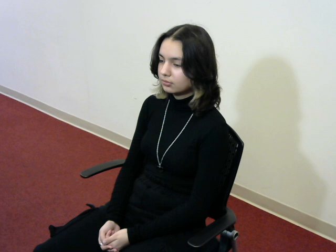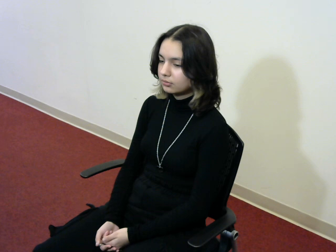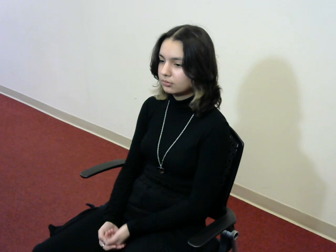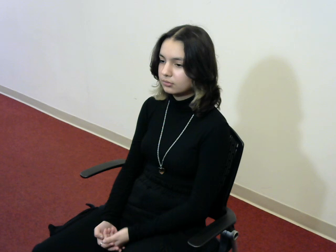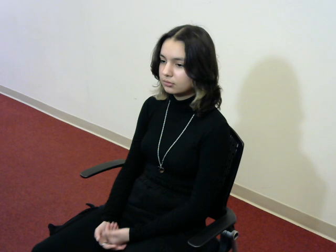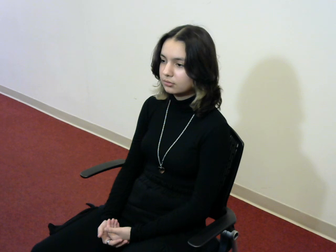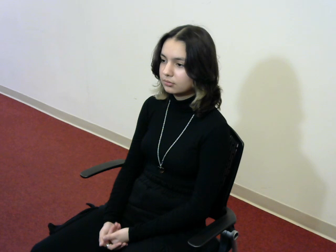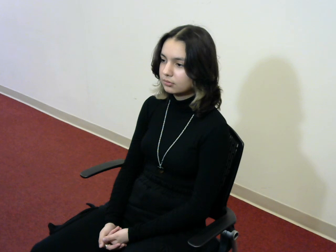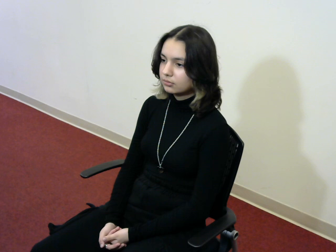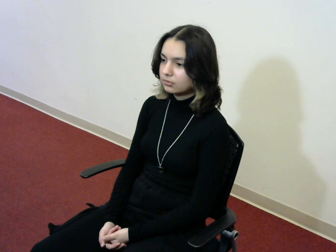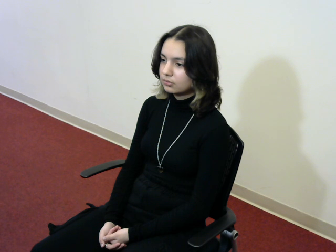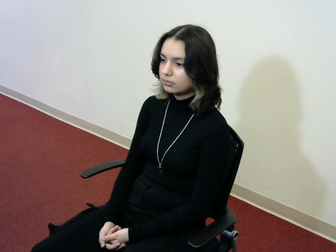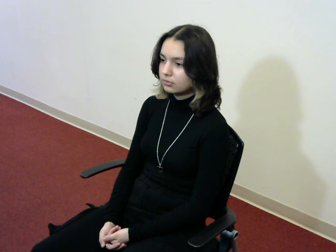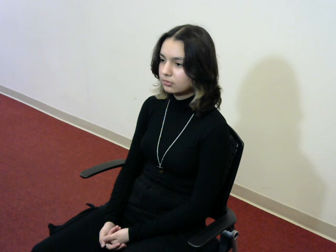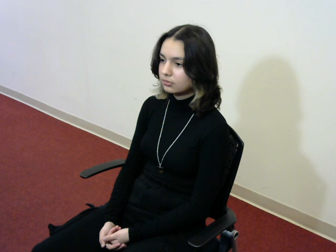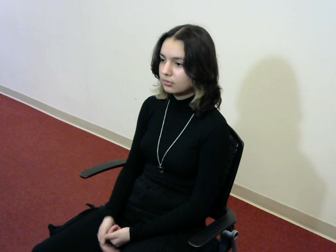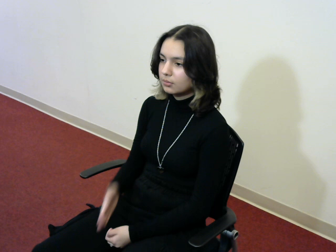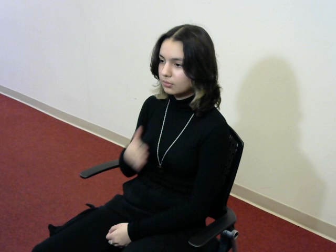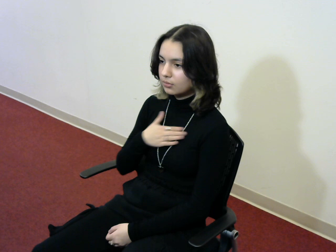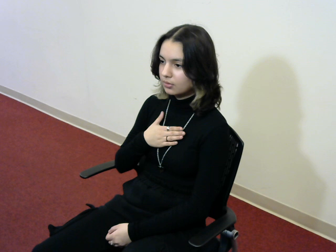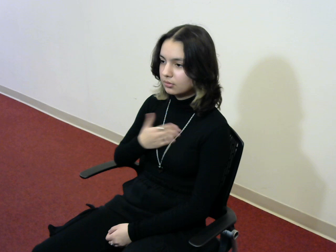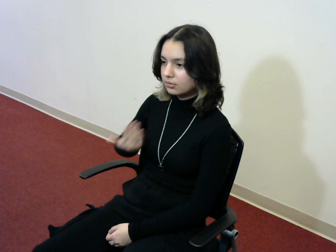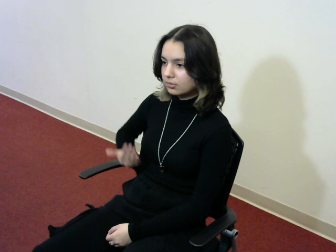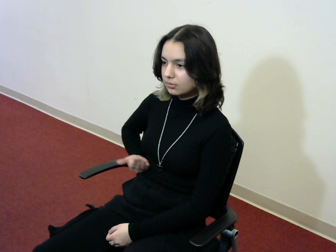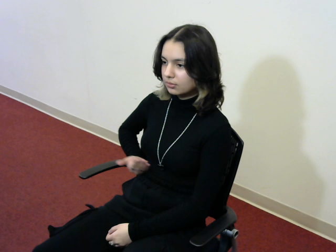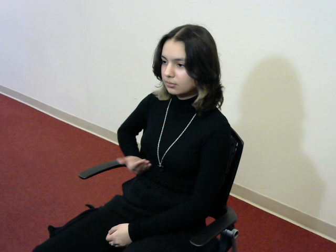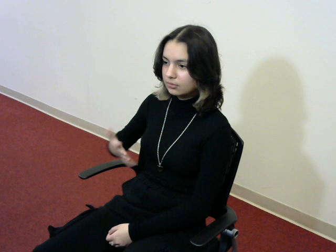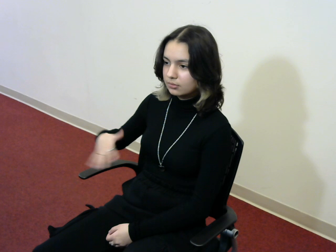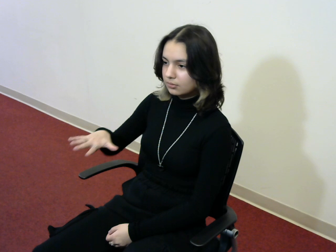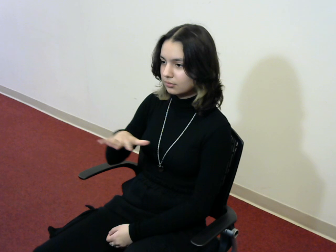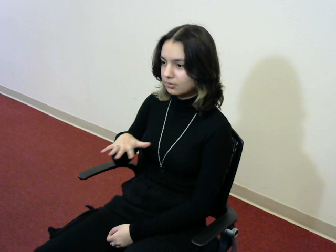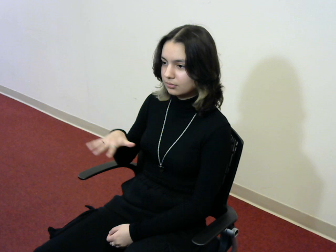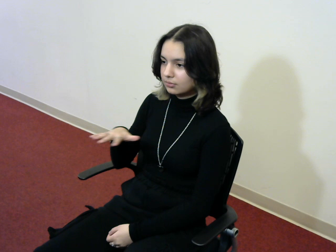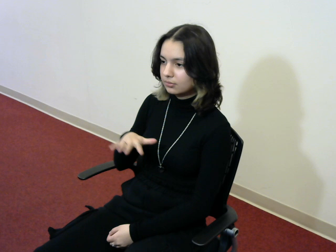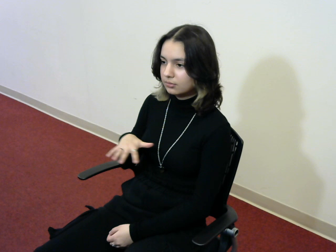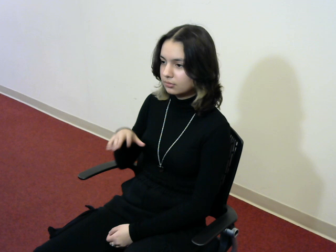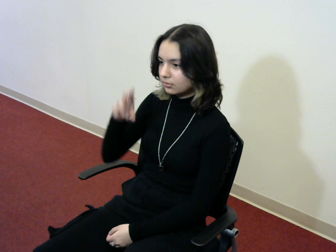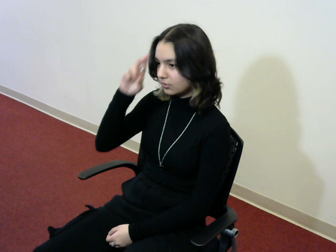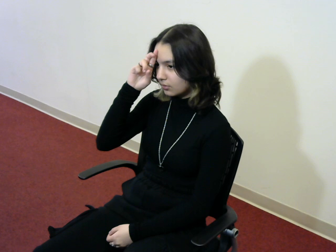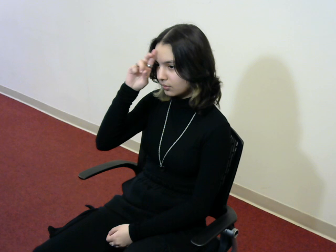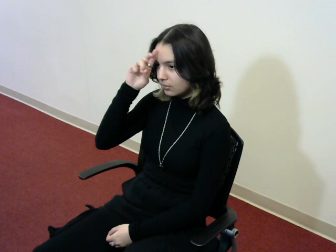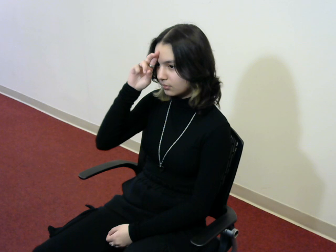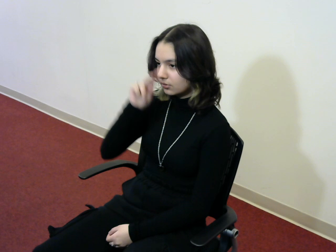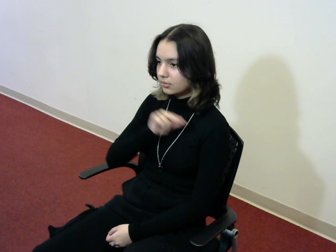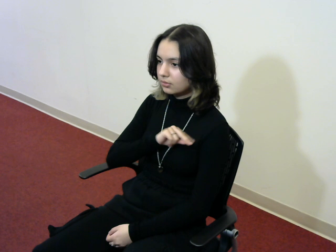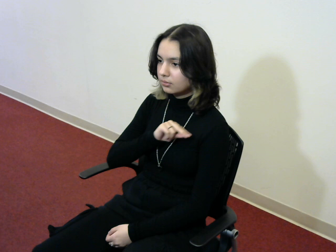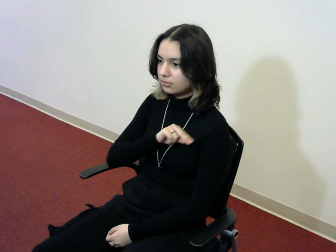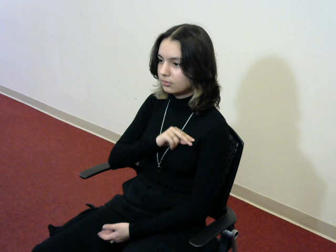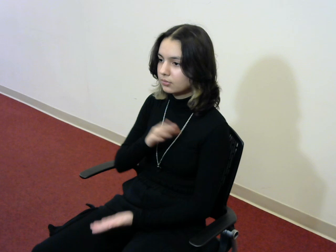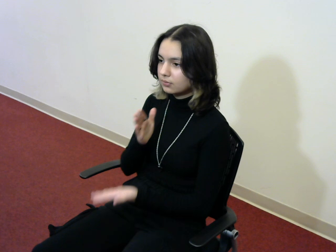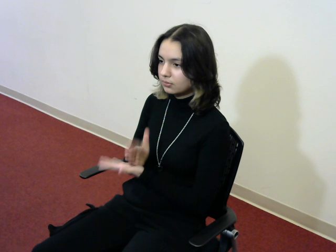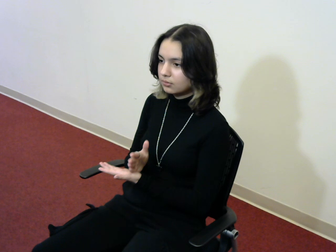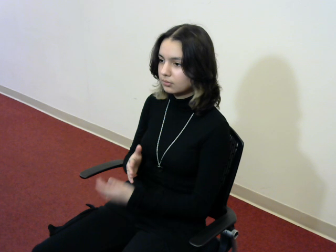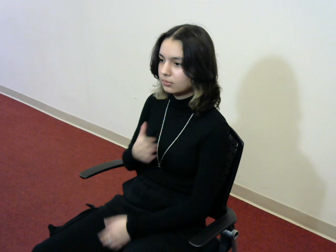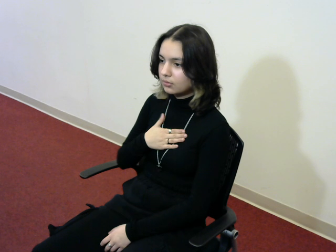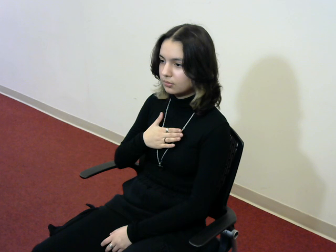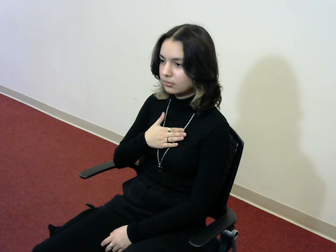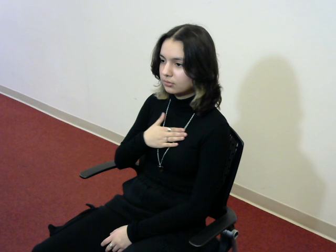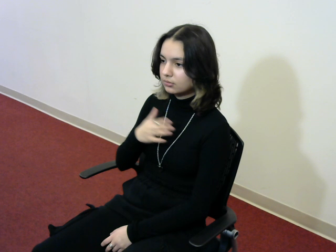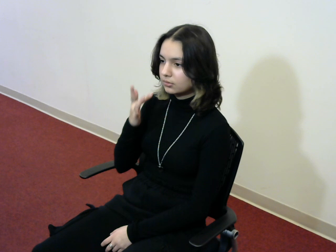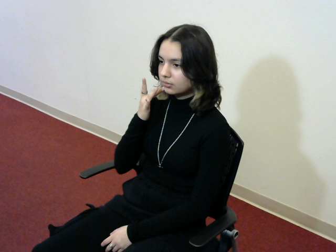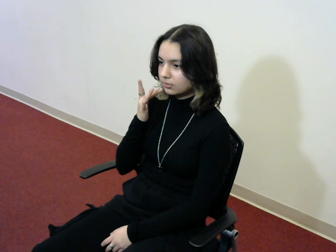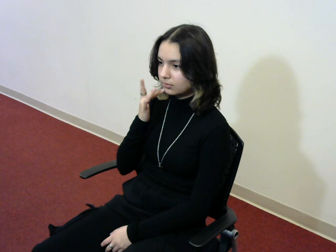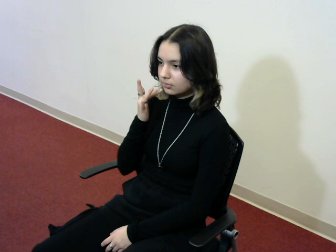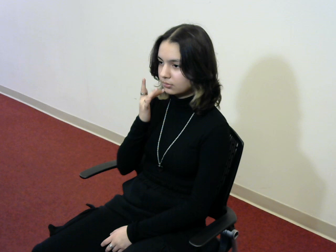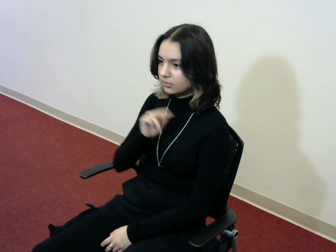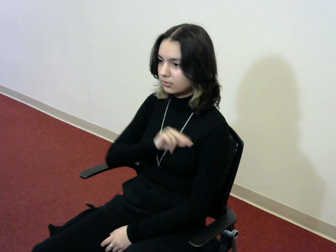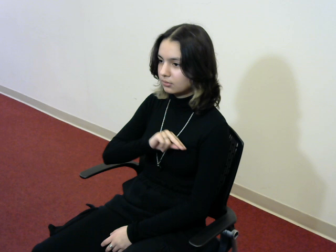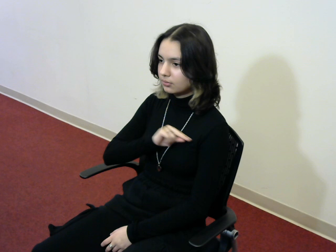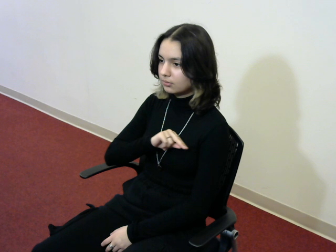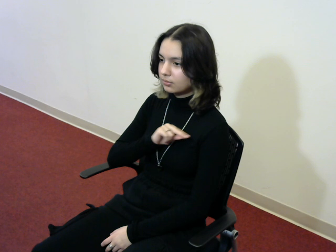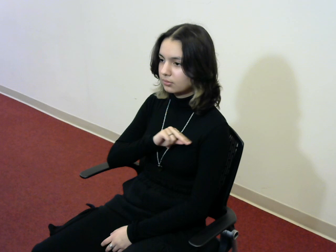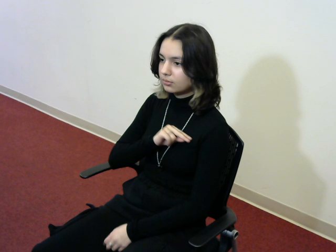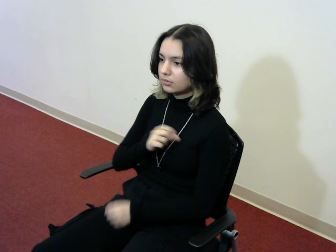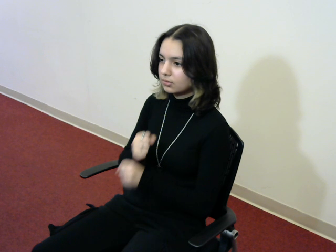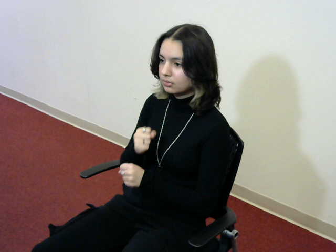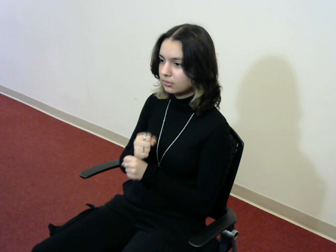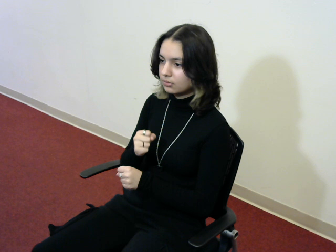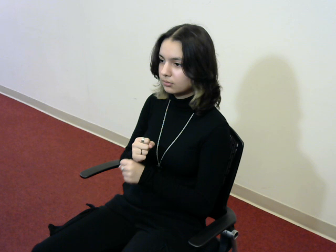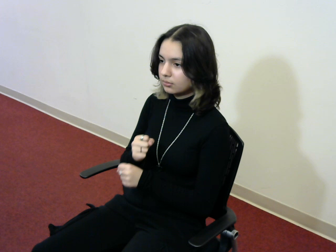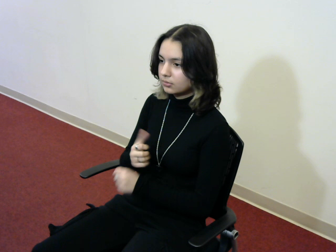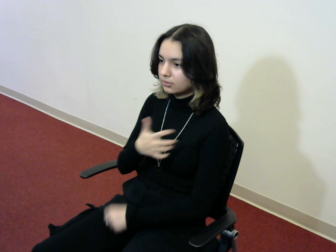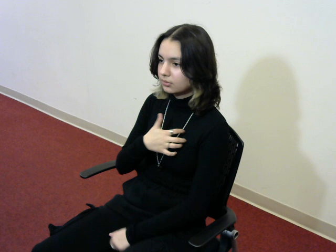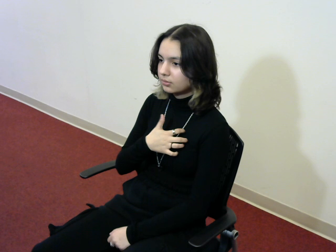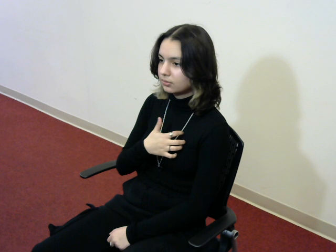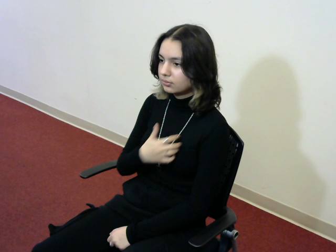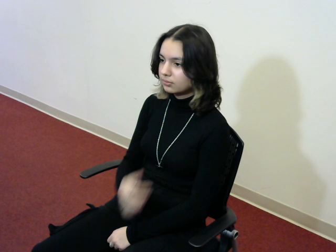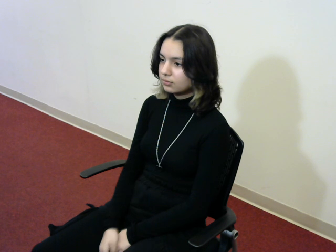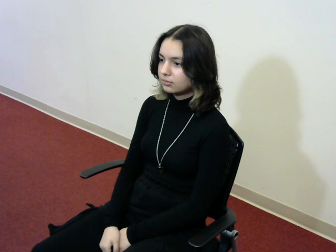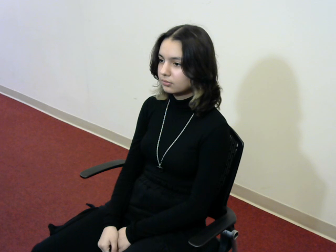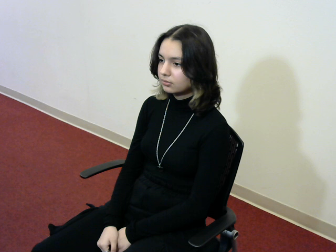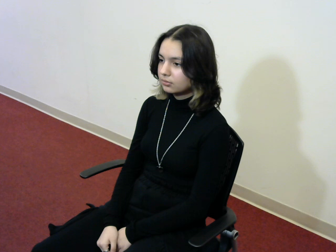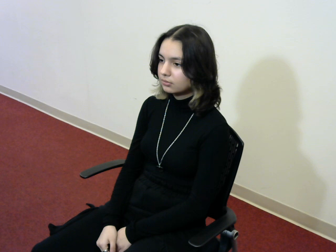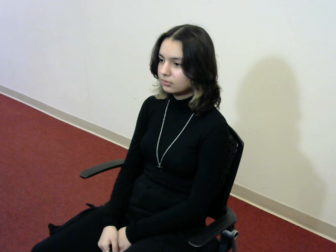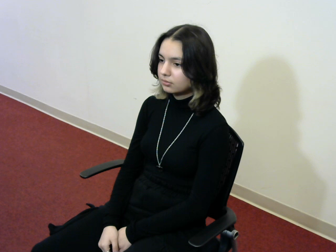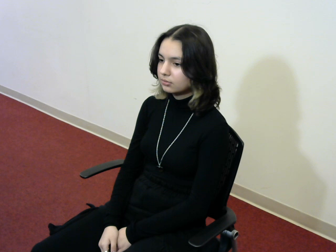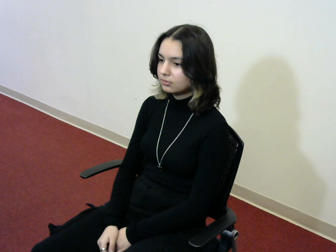Mənim yaşadığım ərazidə dövlət işi var, mən həmin işdə işləmək istəyirəm